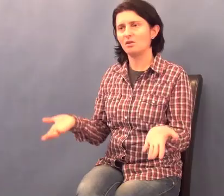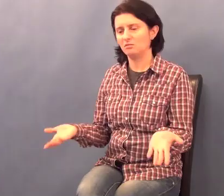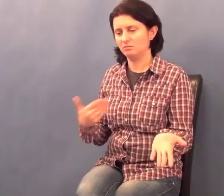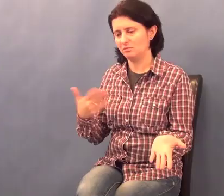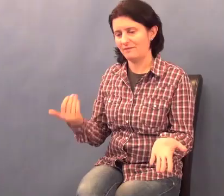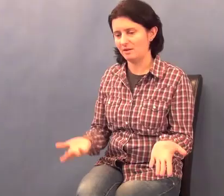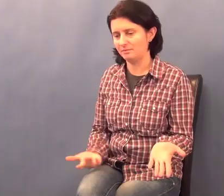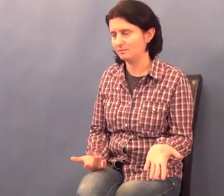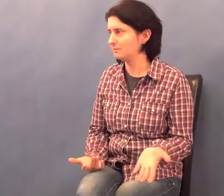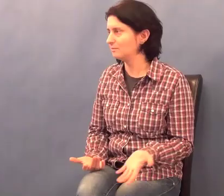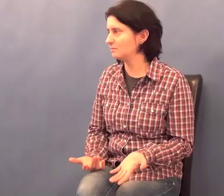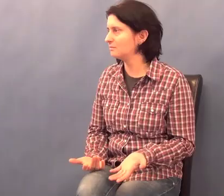Ja nie wiem.